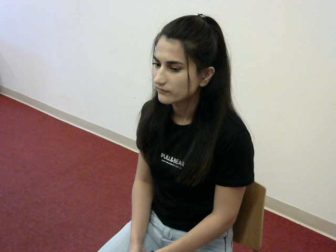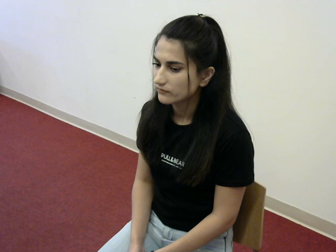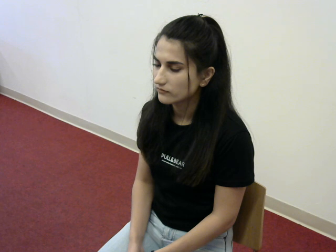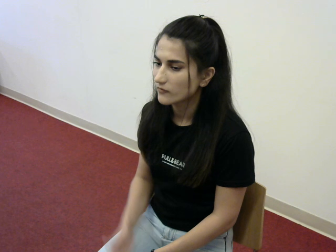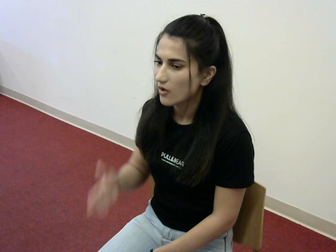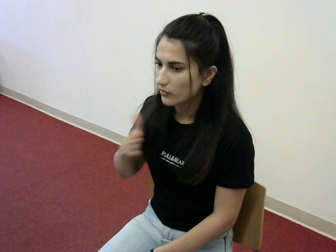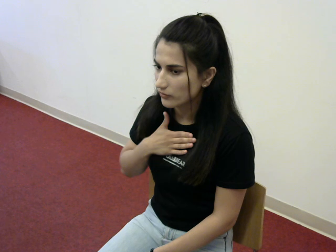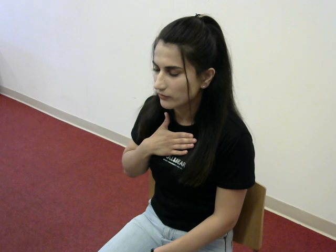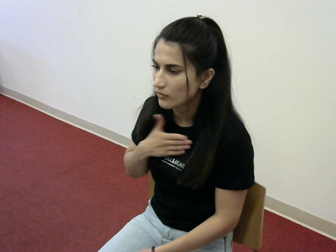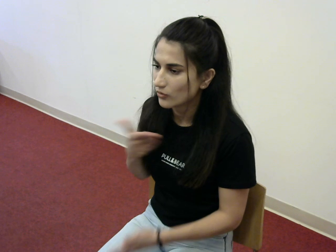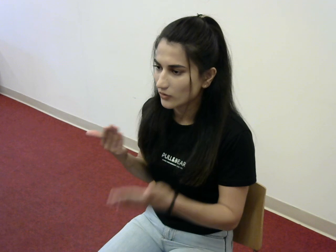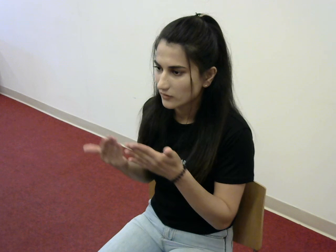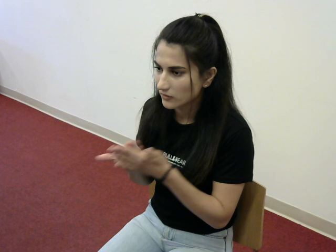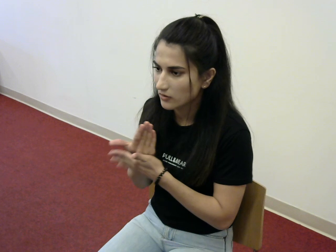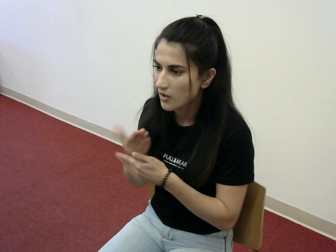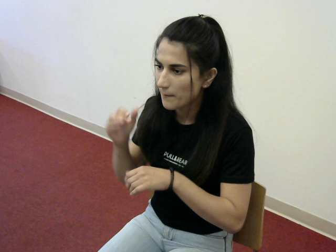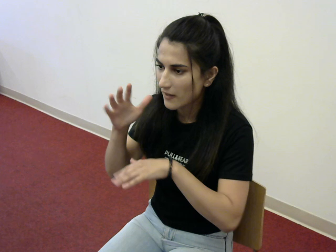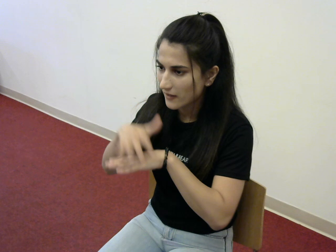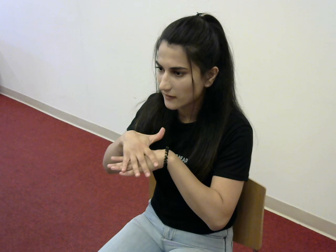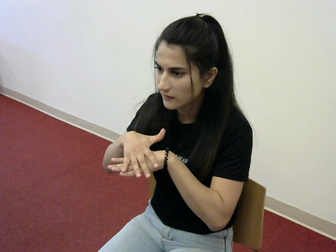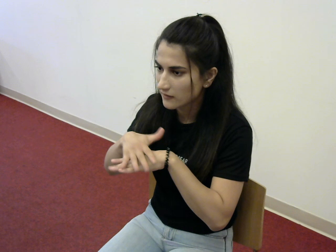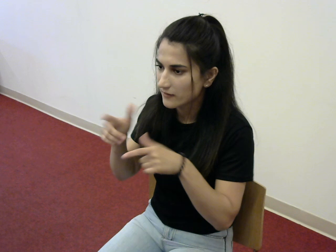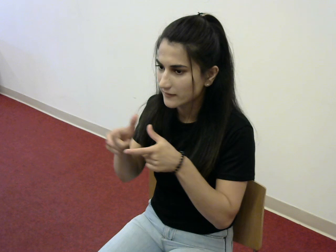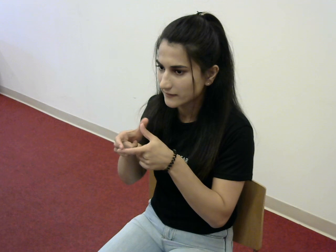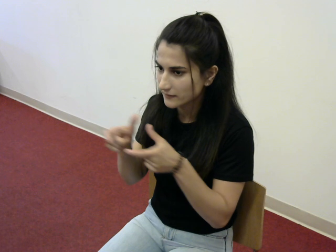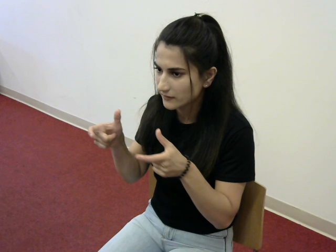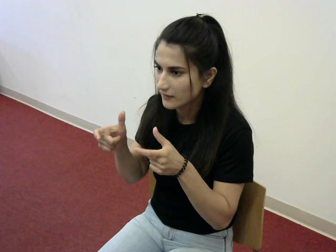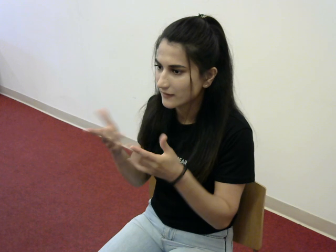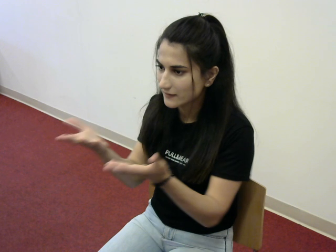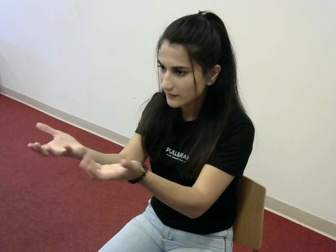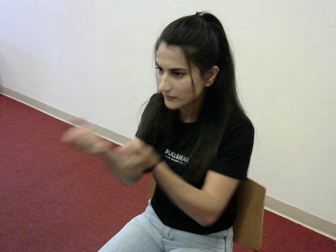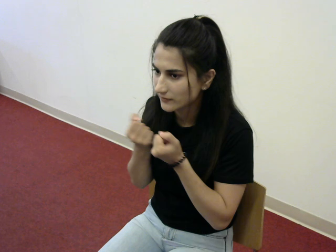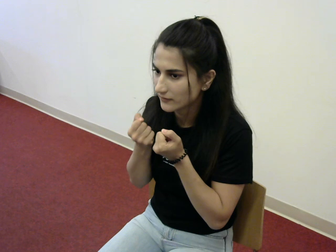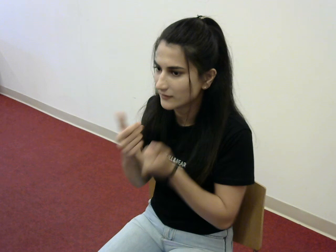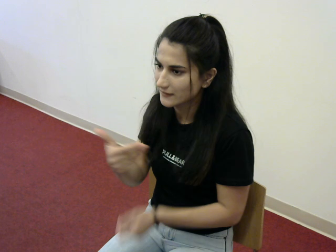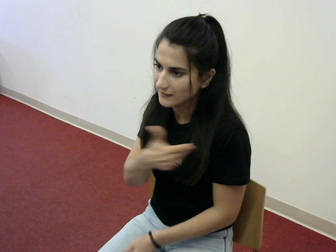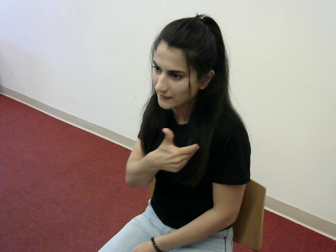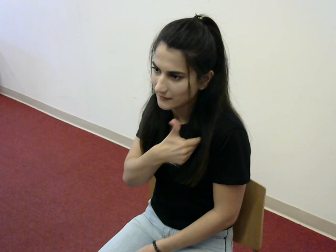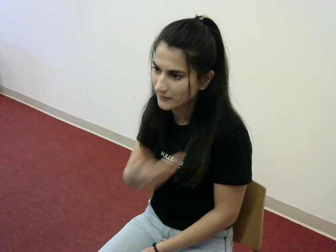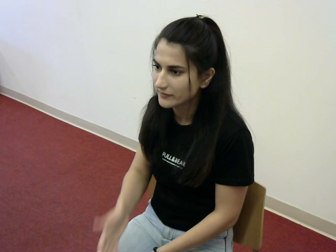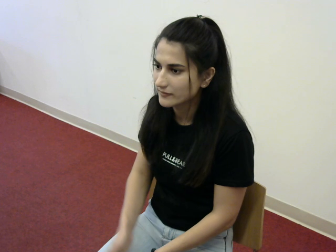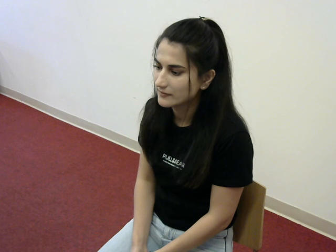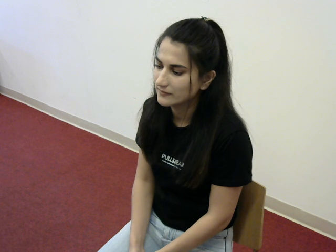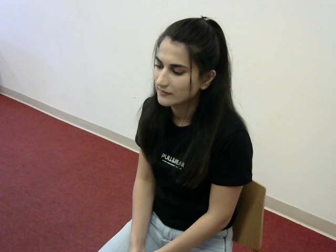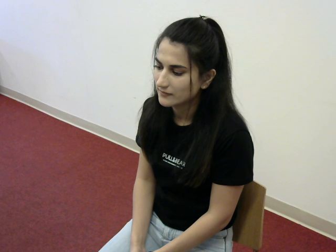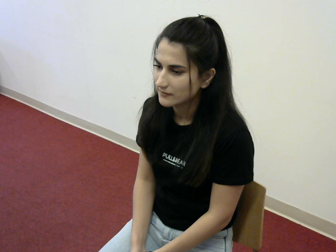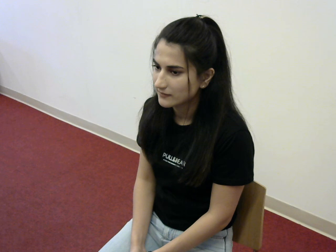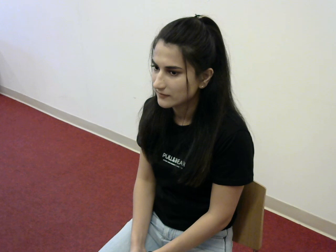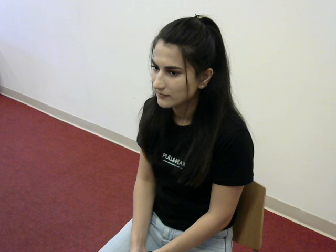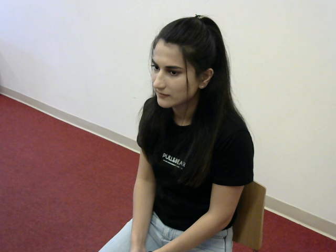Mən yeni bank kartı götürmək istəyirəm